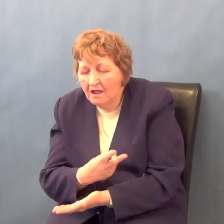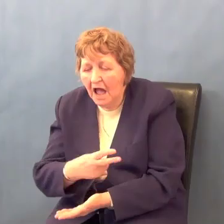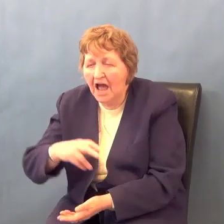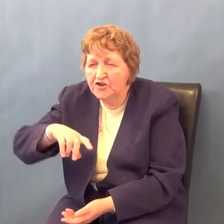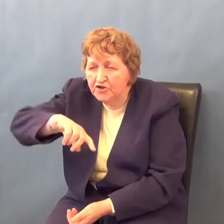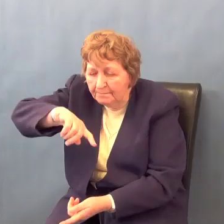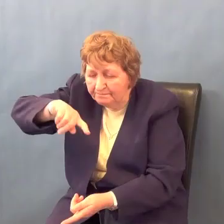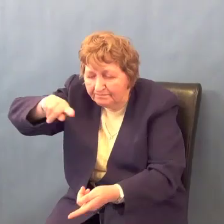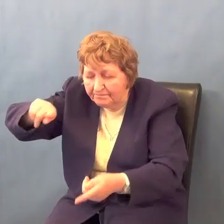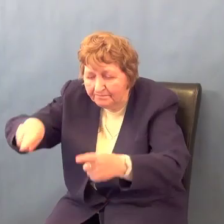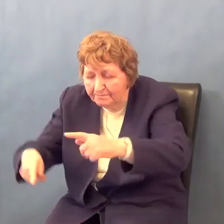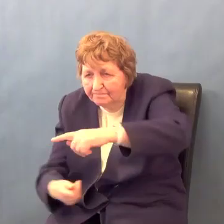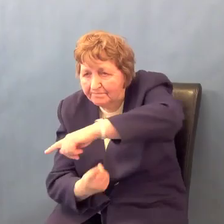Odwrotnie.